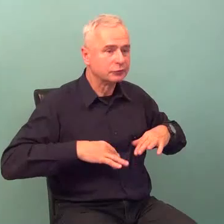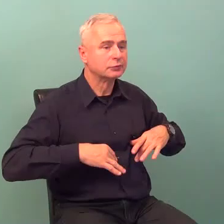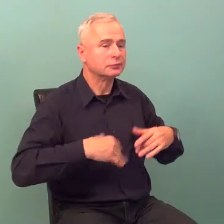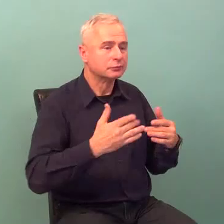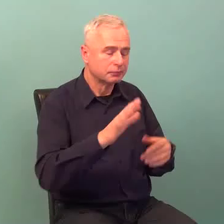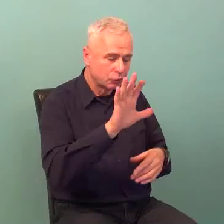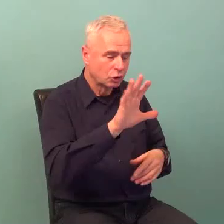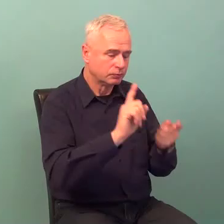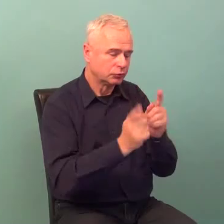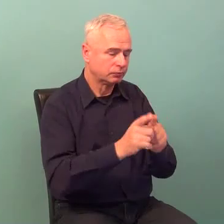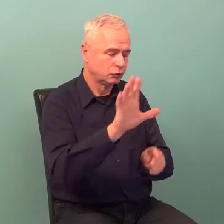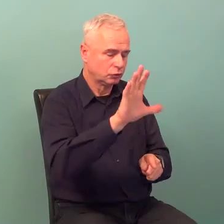Możemy się spotkać o piątej.